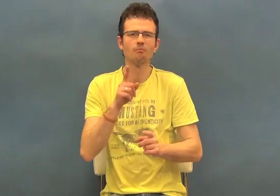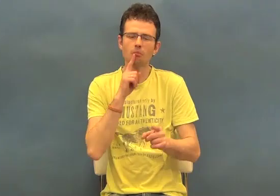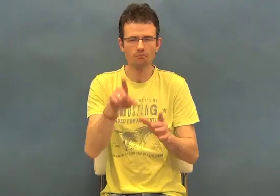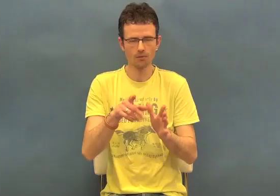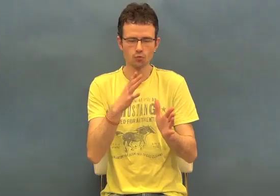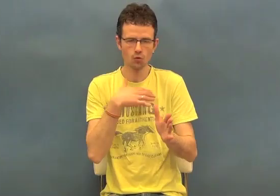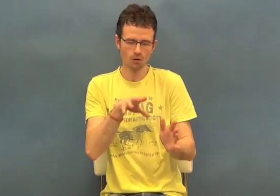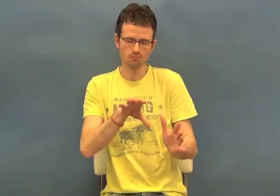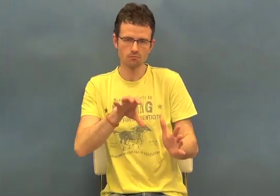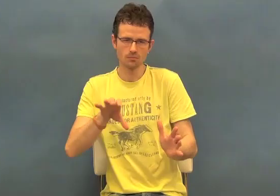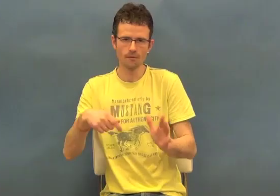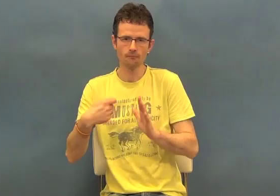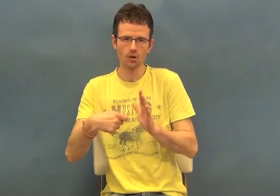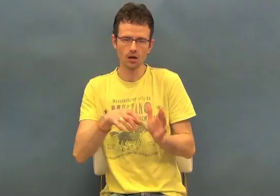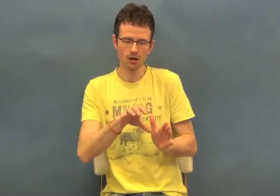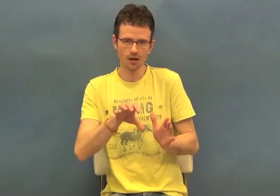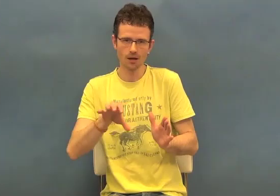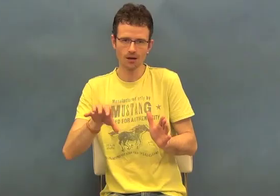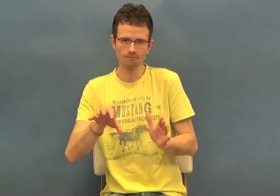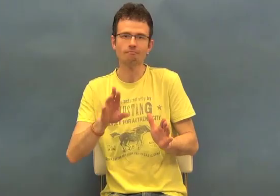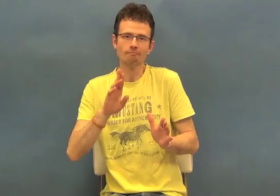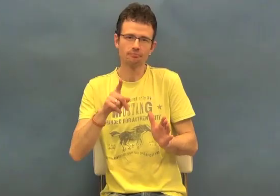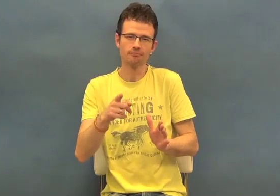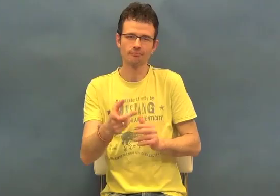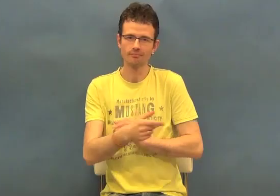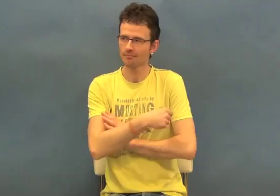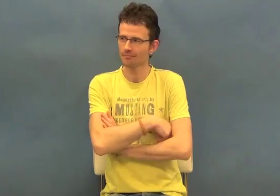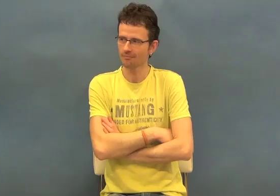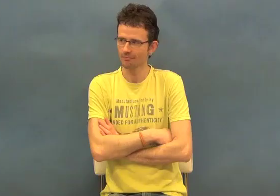Obejrzyj to na podobnej zasadzie jak film i opowiedz.